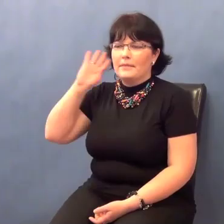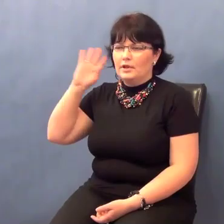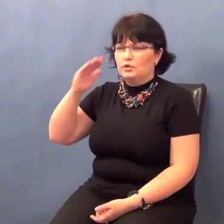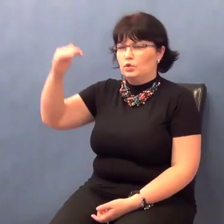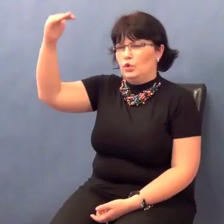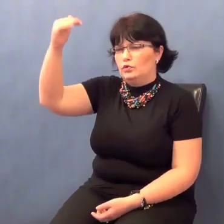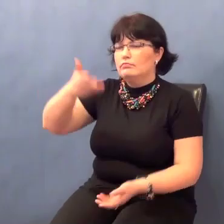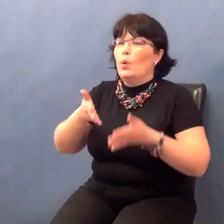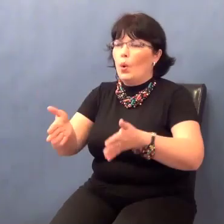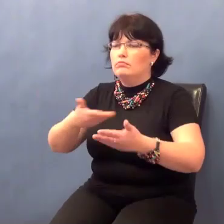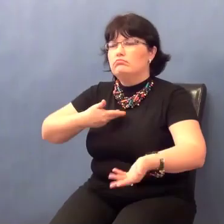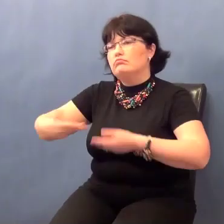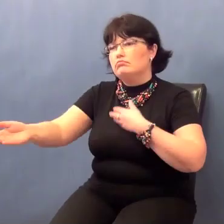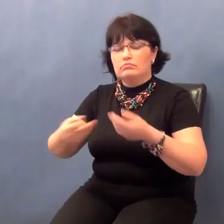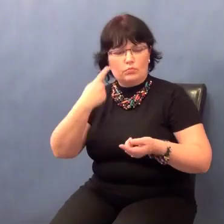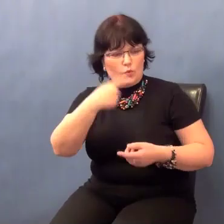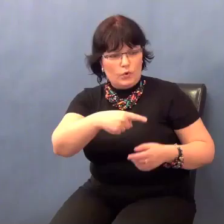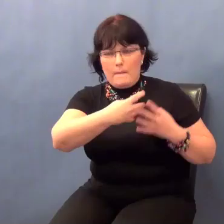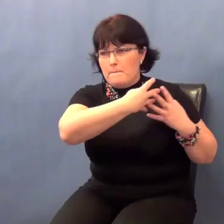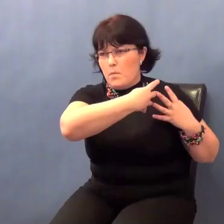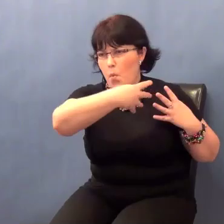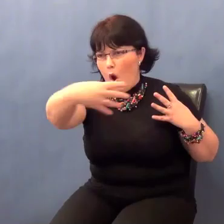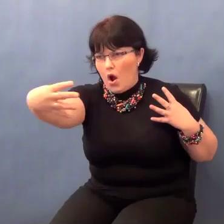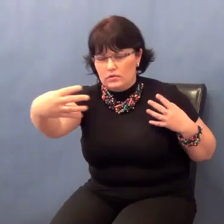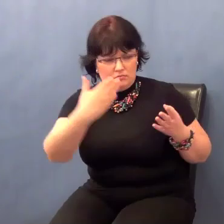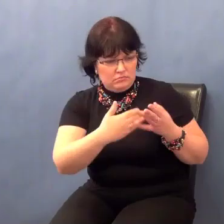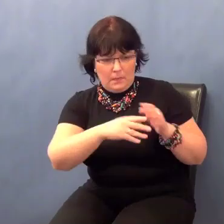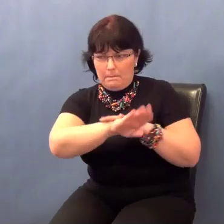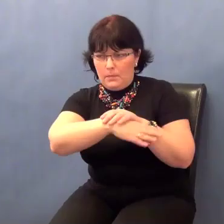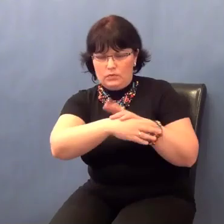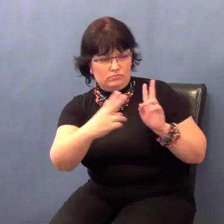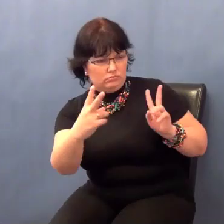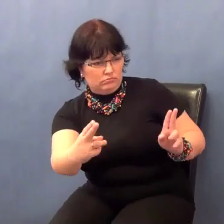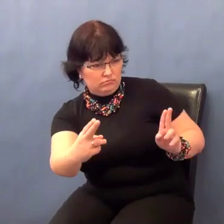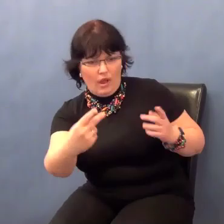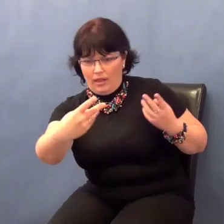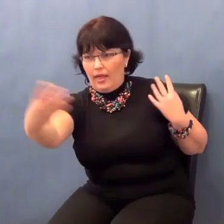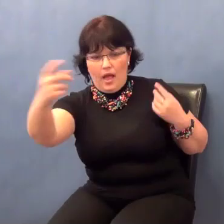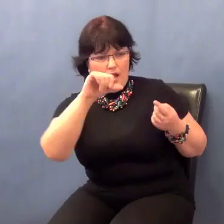Duży miś idzie ulicą i zauważa, że kawałek płotu jest wycięty.